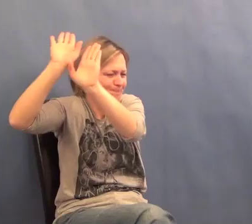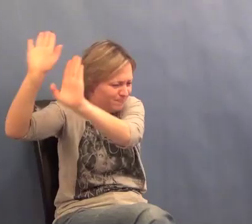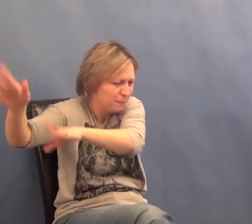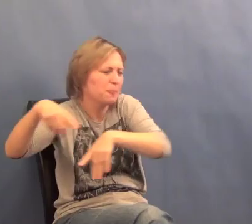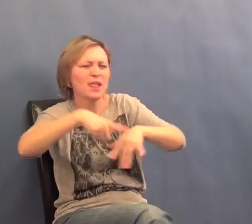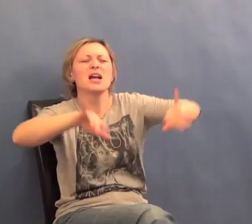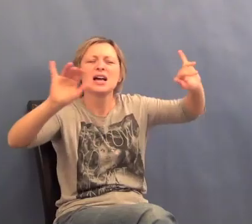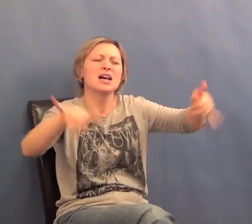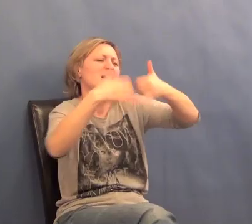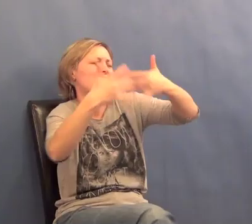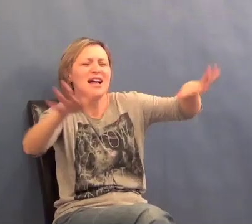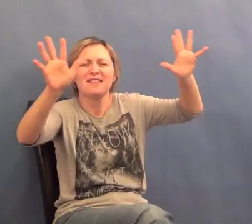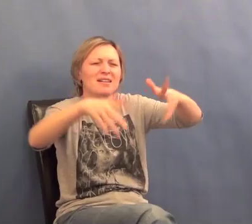A ci na dole wciąż rozmawiają,